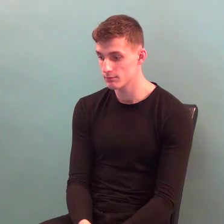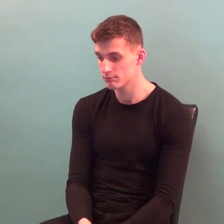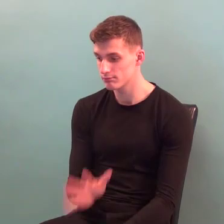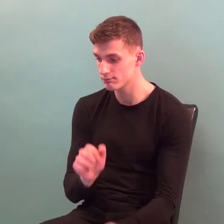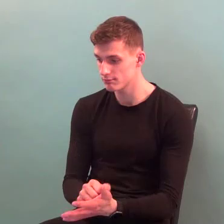Jestem zajęty.